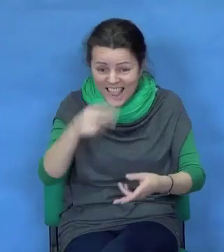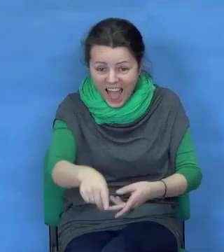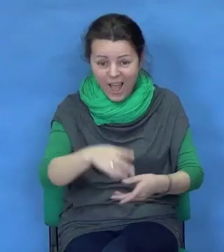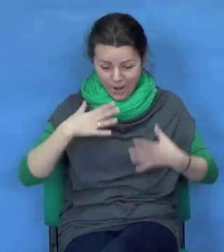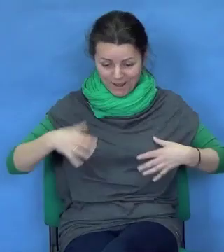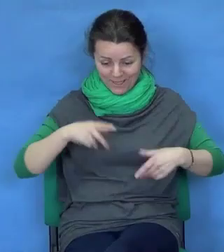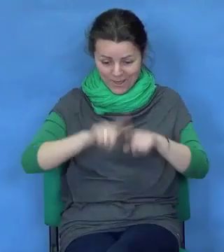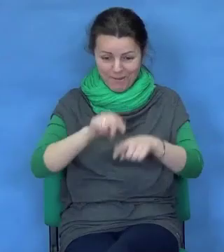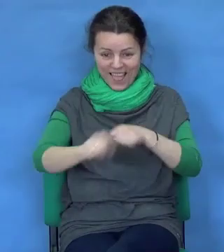Mają normalne ubrania.